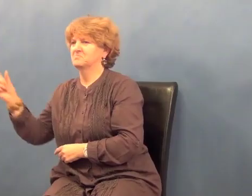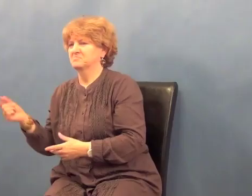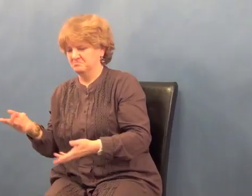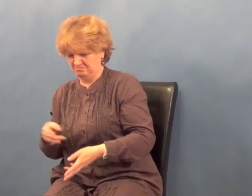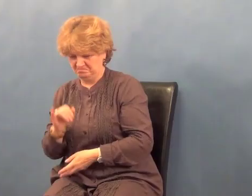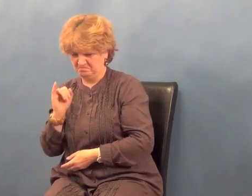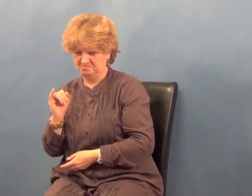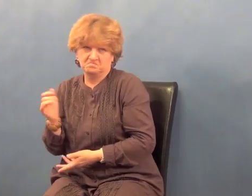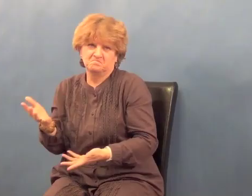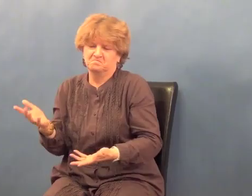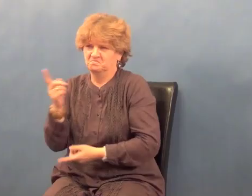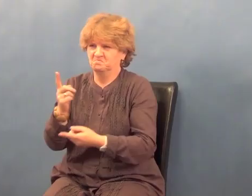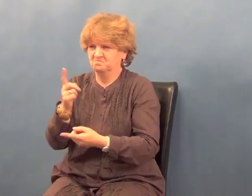Patrzy na kosze i zastanawia się, myśli.